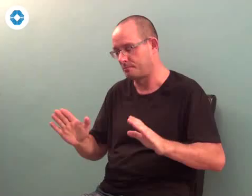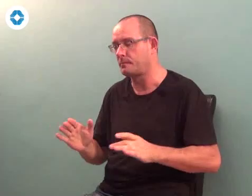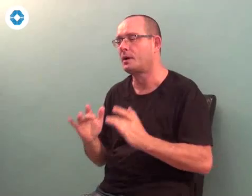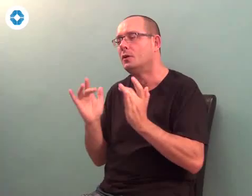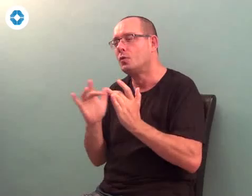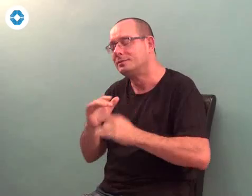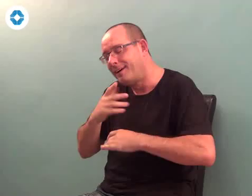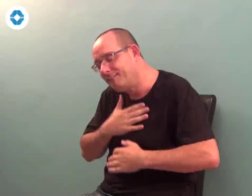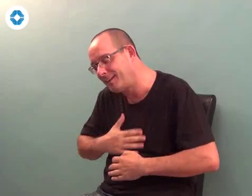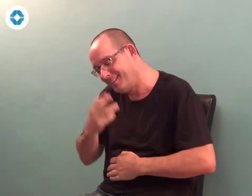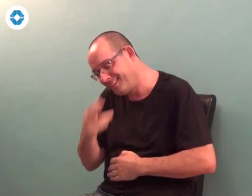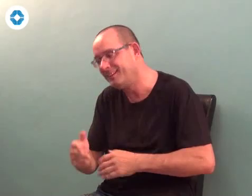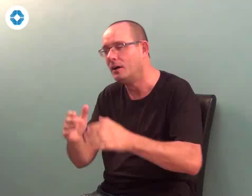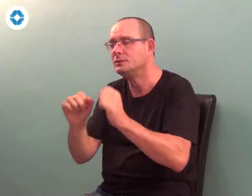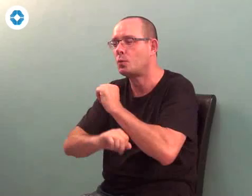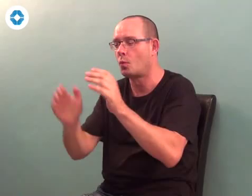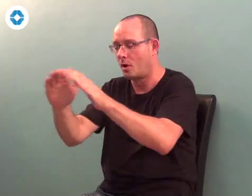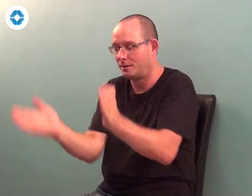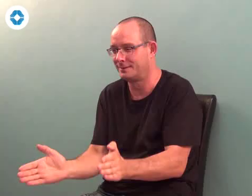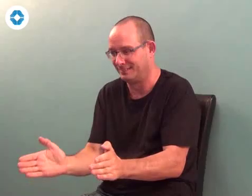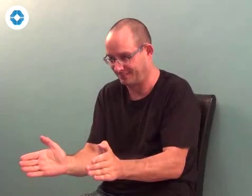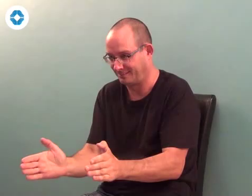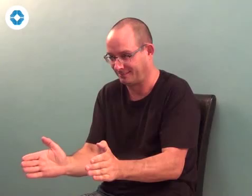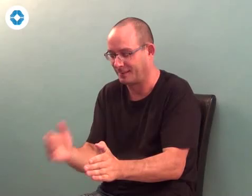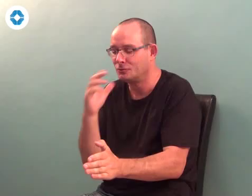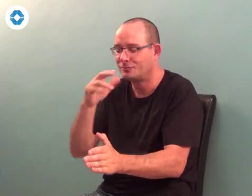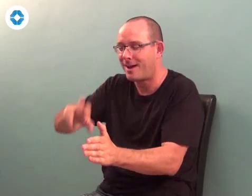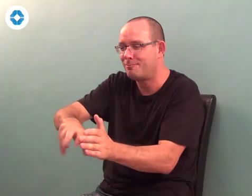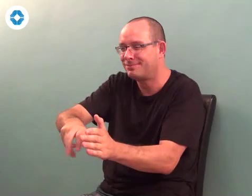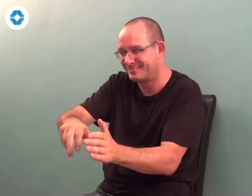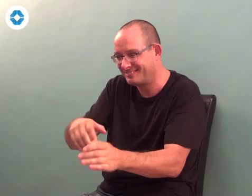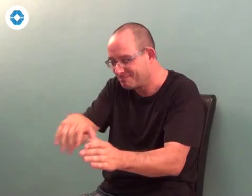Ktoś leży na łóżku i przygląda się szklanemu słojowi, w którym siedzi żaba.